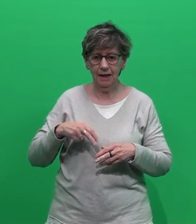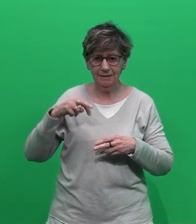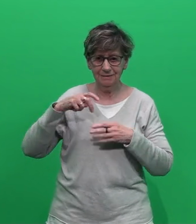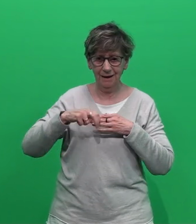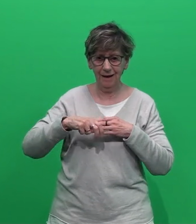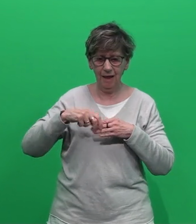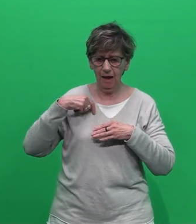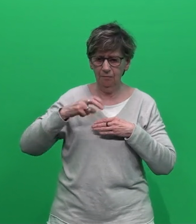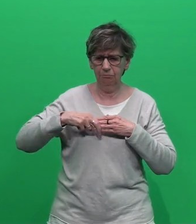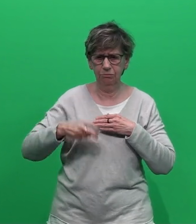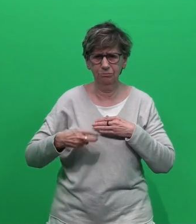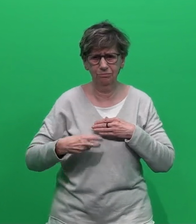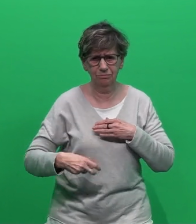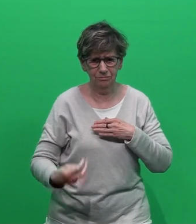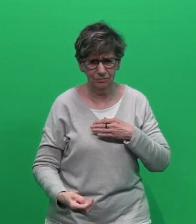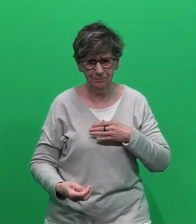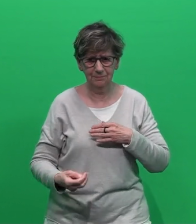He caigut per les escales.